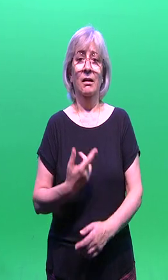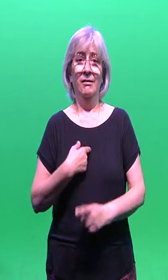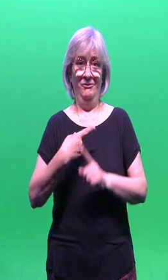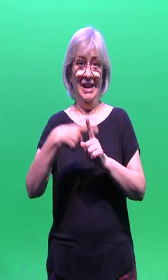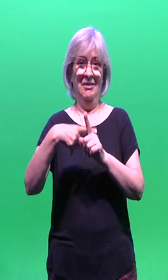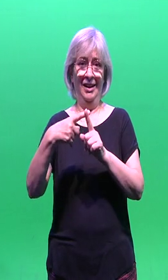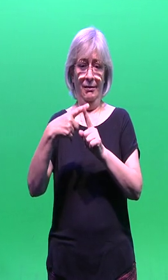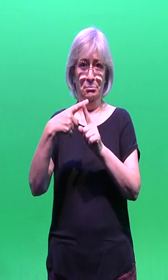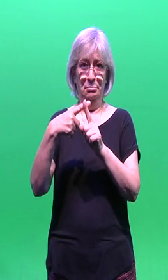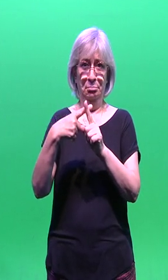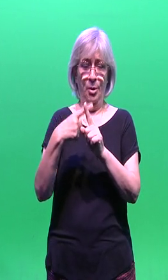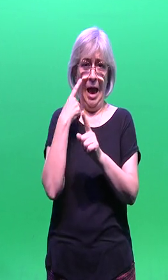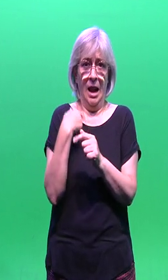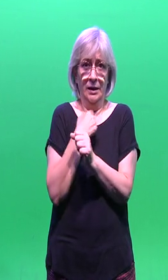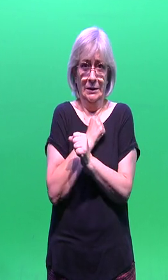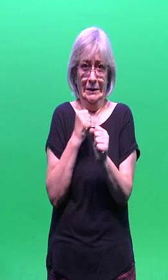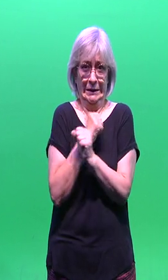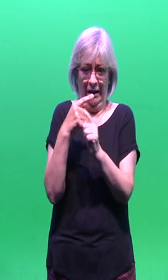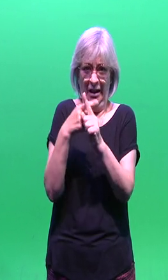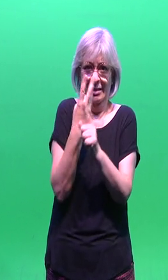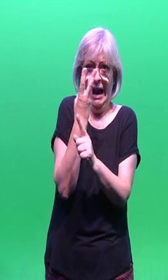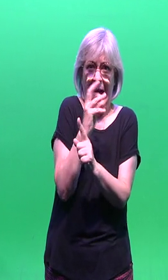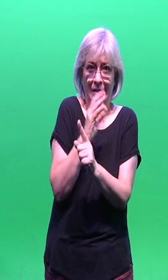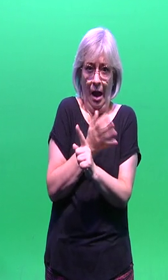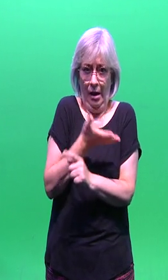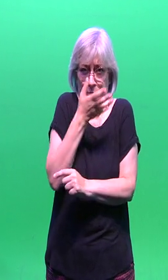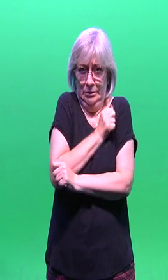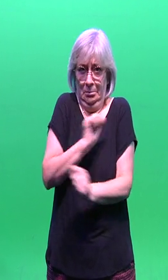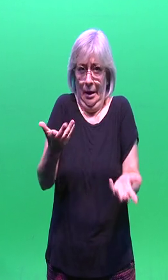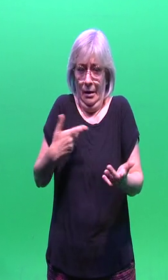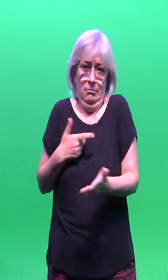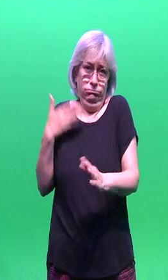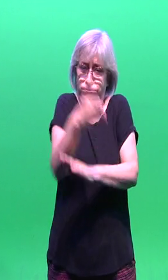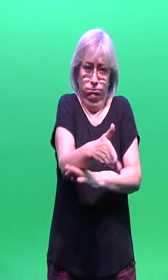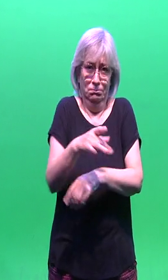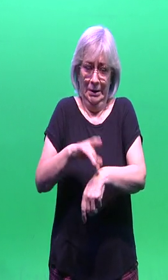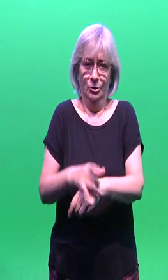M'ha baixat la temperatura fins a trenta graus, no pot ser! Per això he vingut.